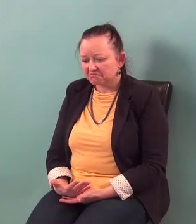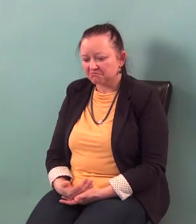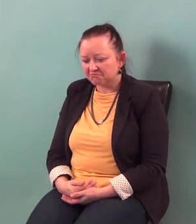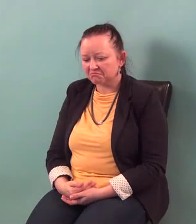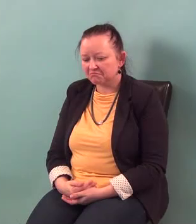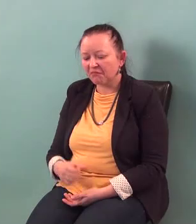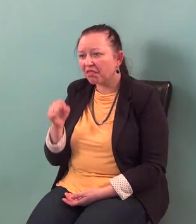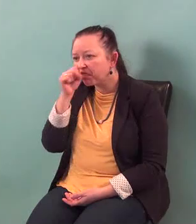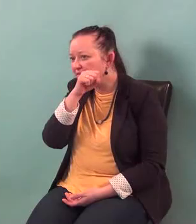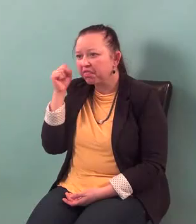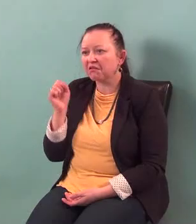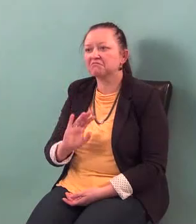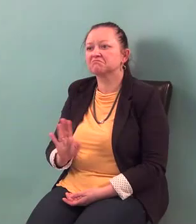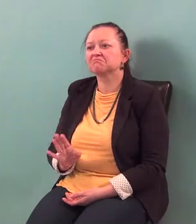Nie byle jak, tylko normalnie.